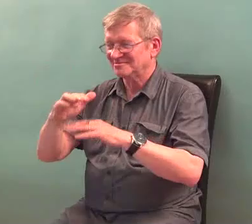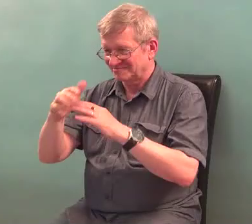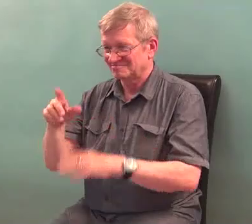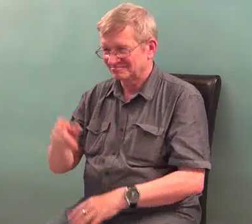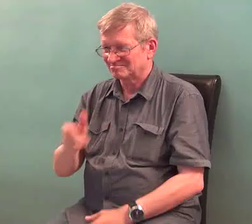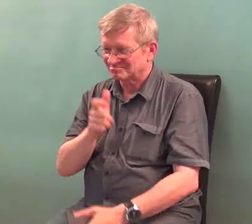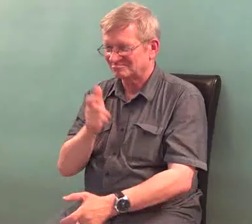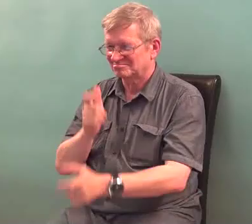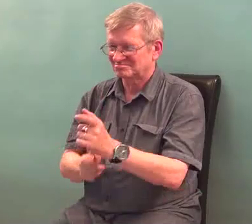Piliśmy razem.